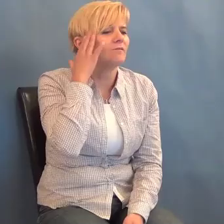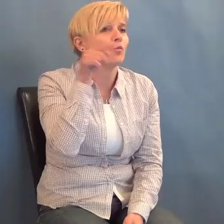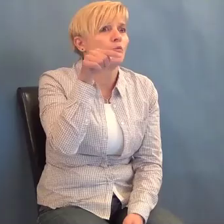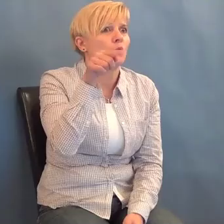Wiem, wiem.